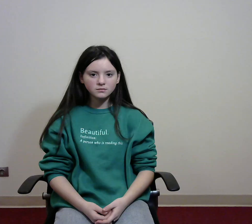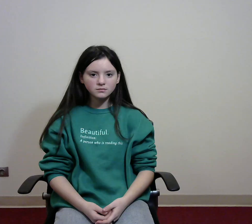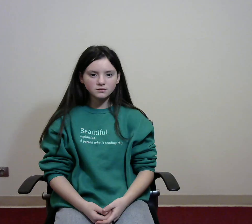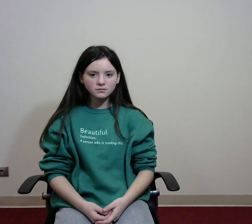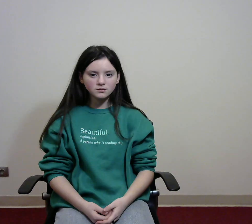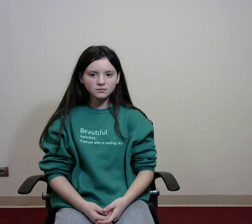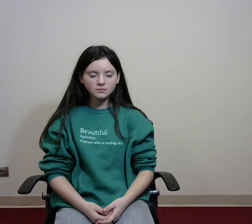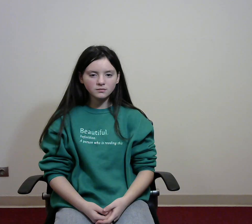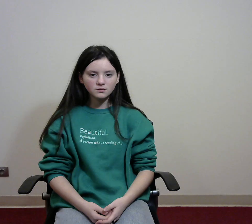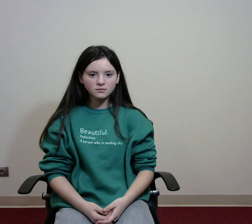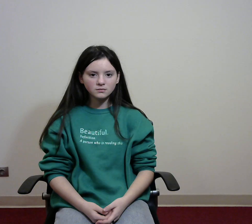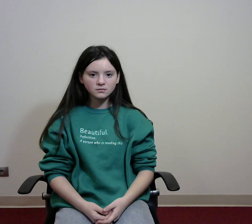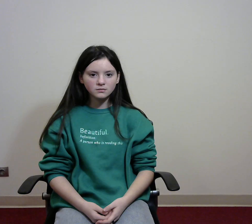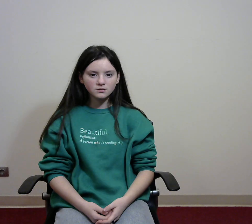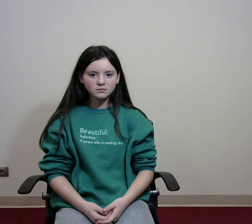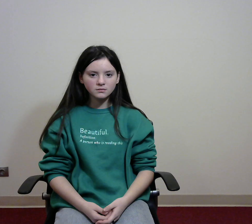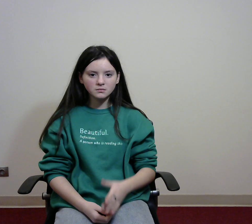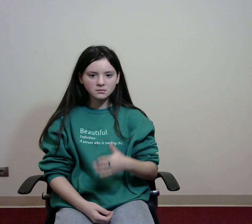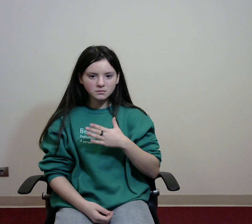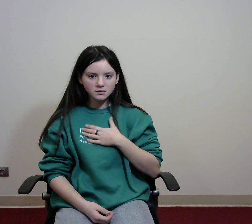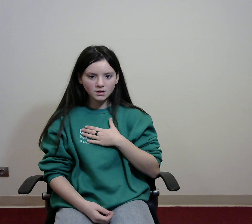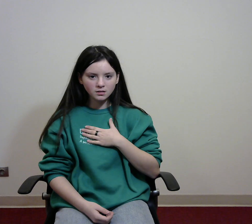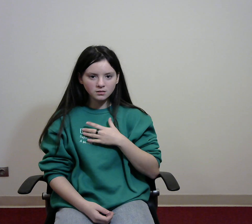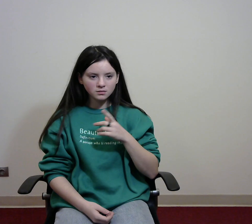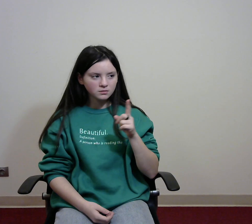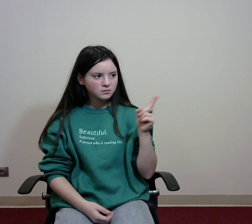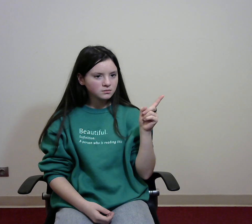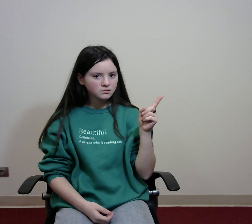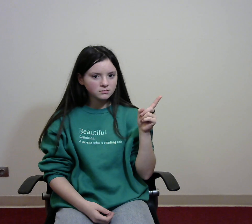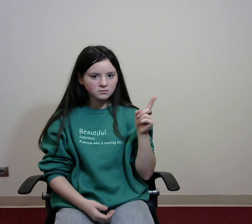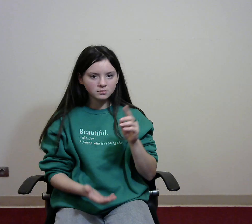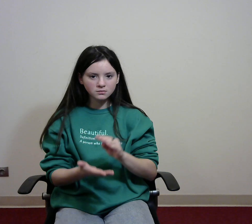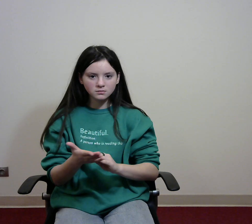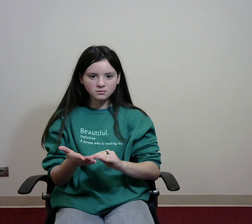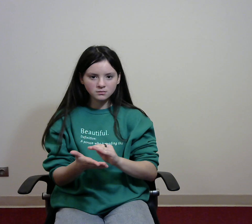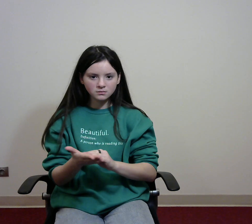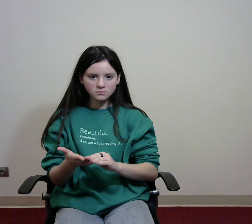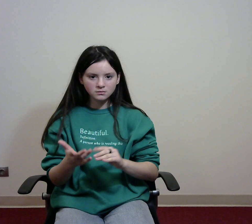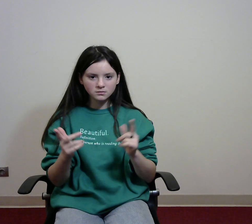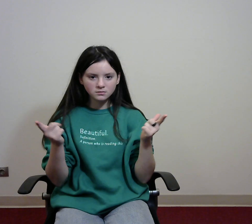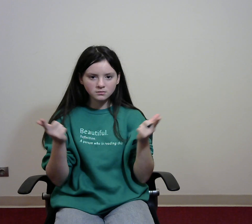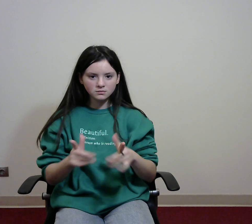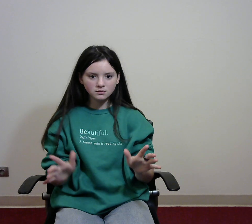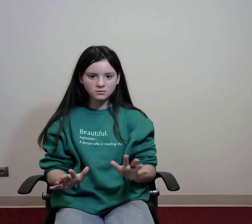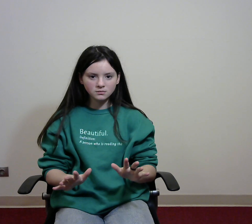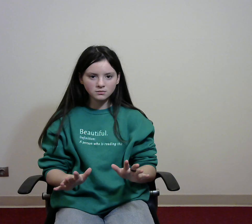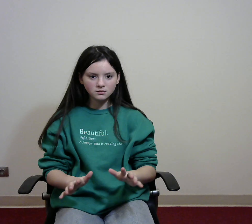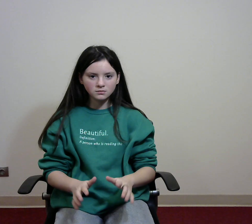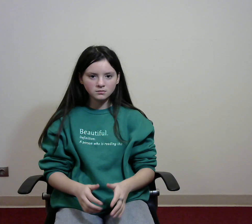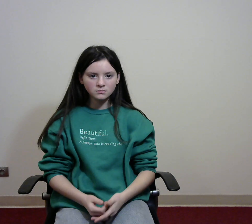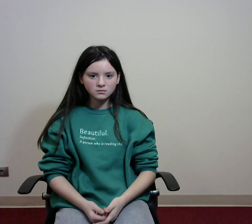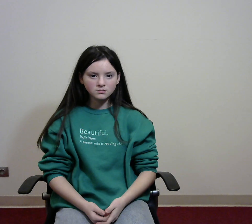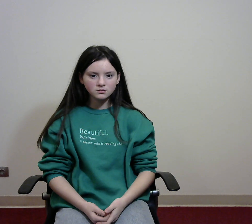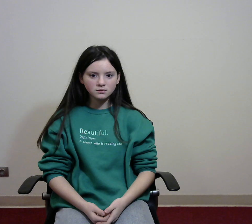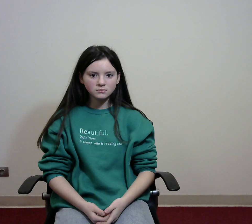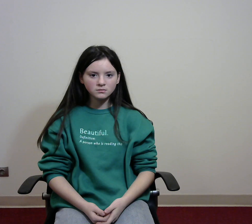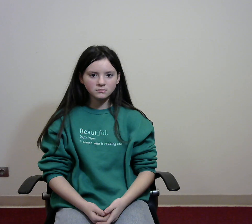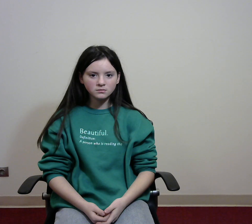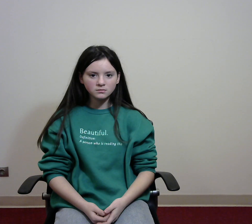Mən onun yazdıqları ilə razı deyiləm